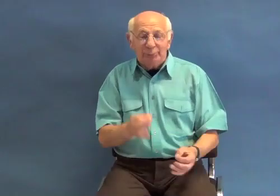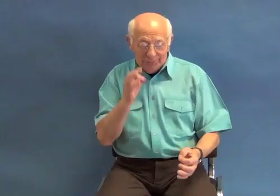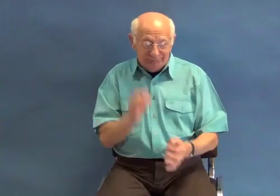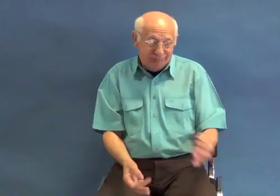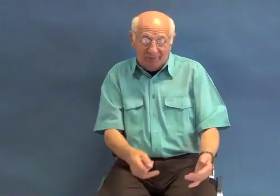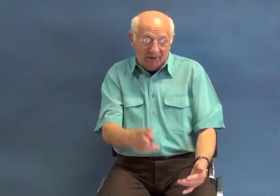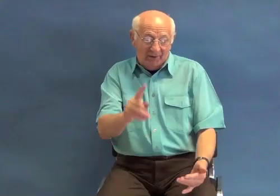To się zgadza.